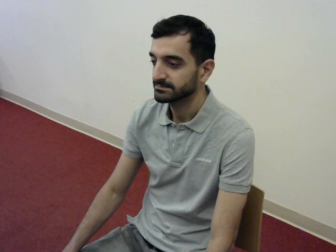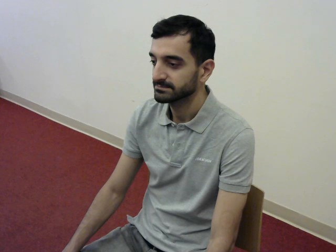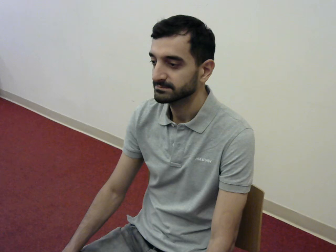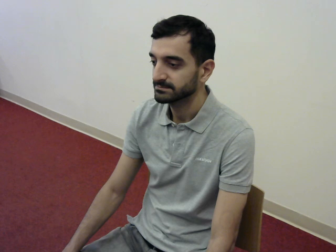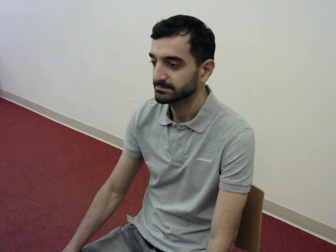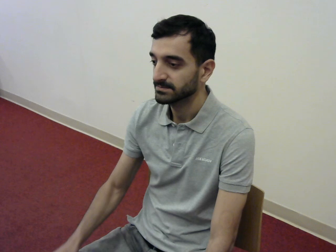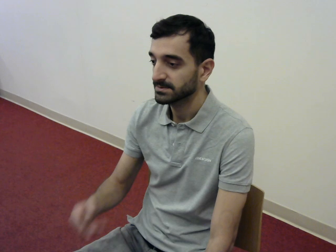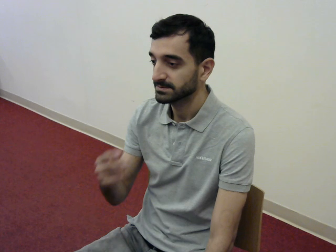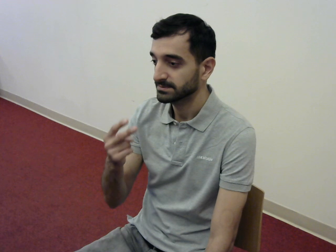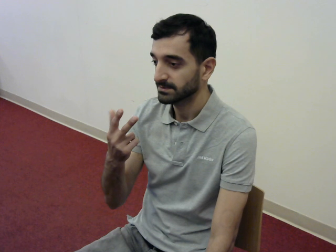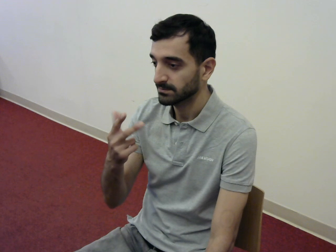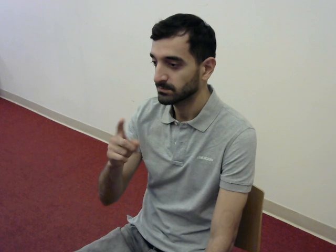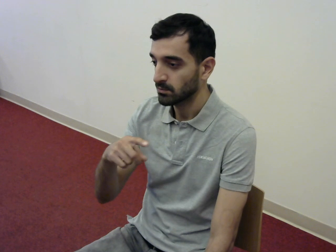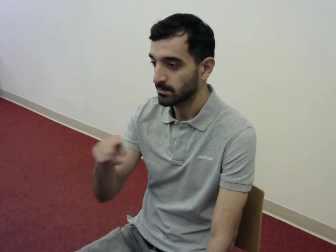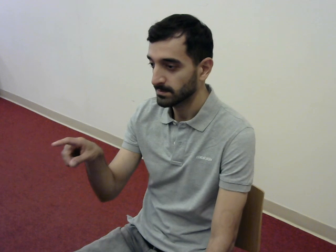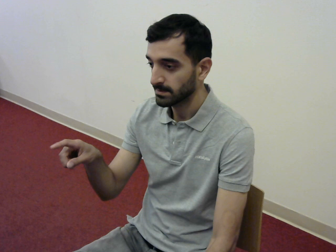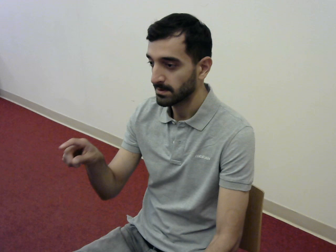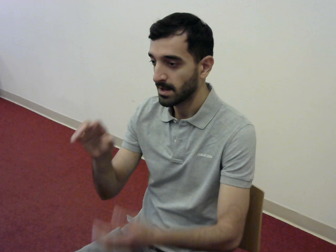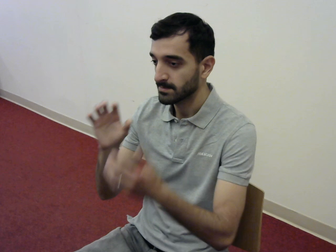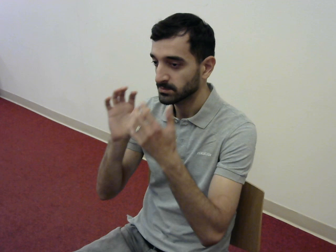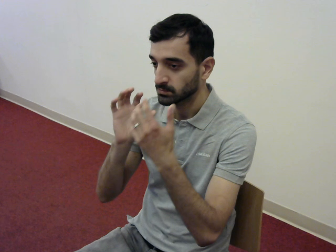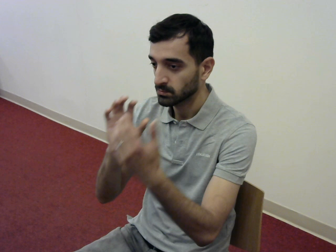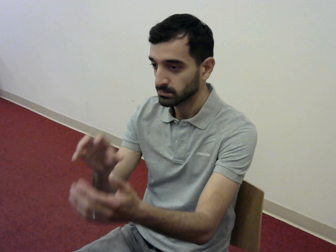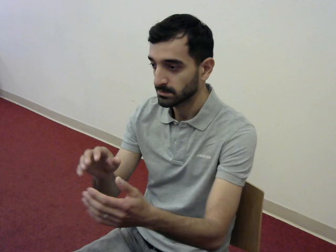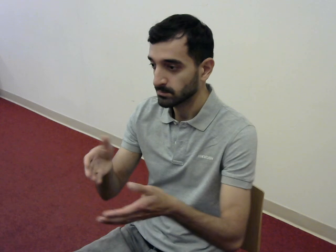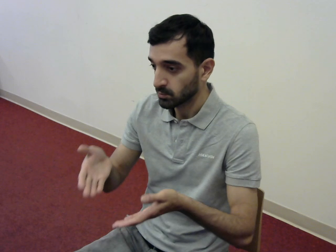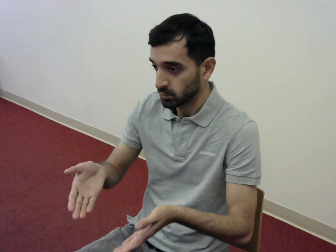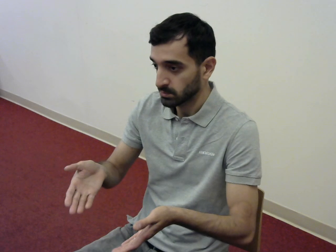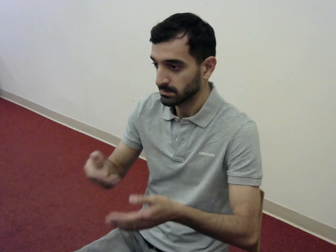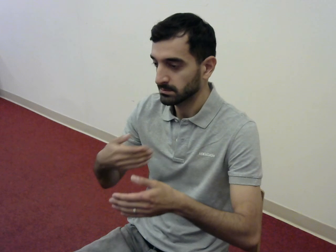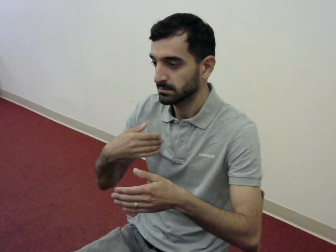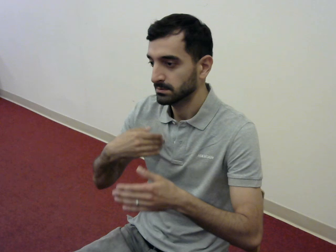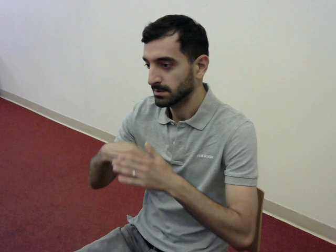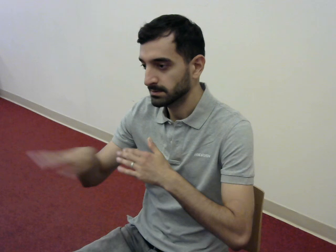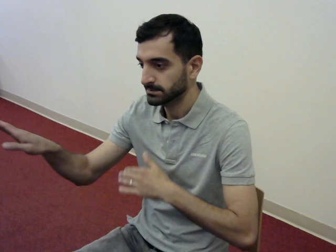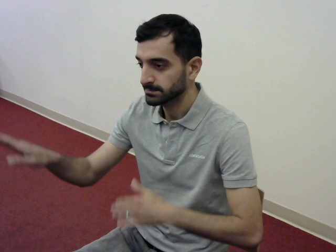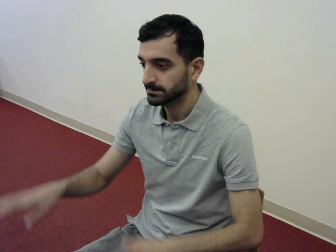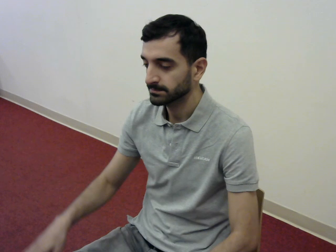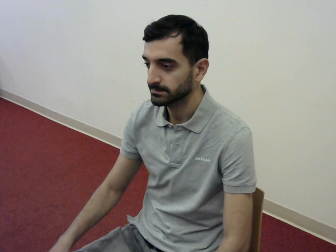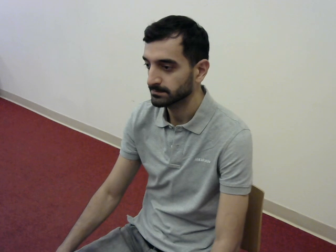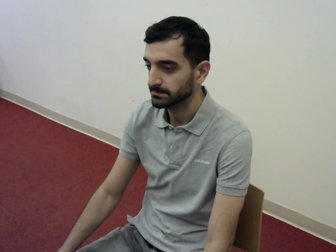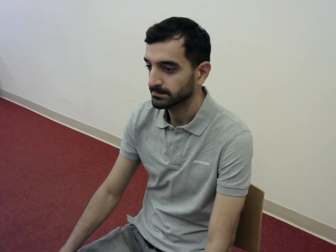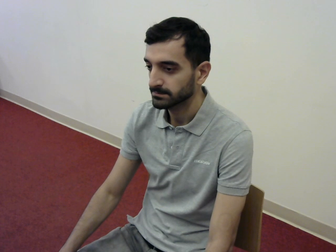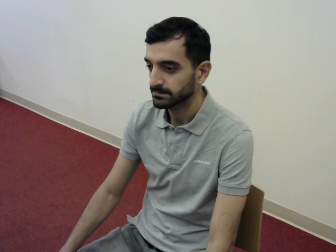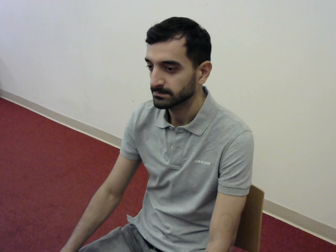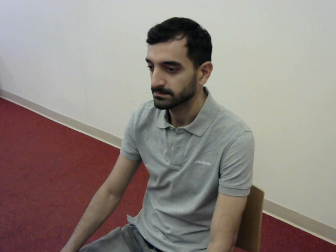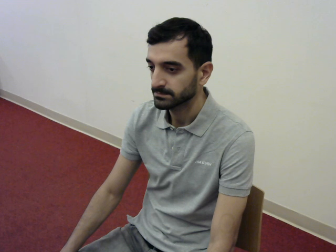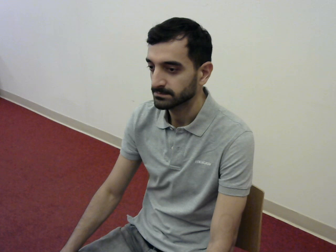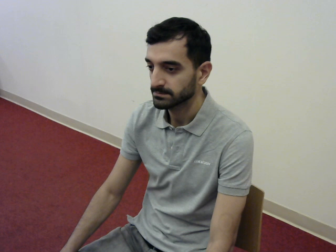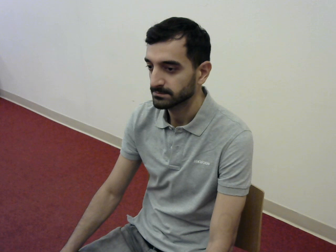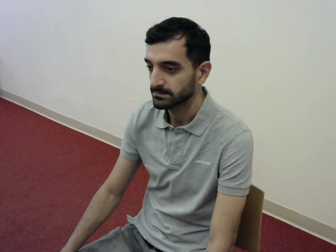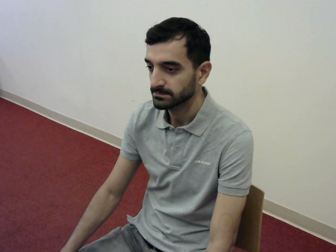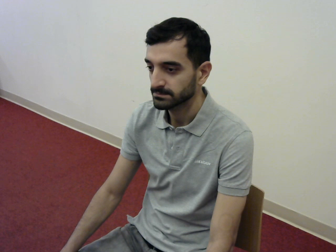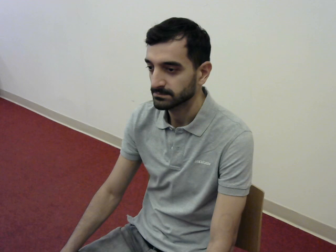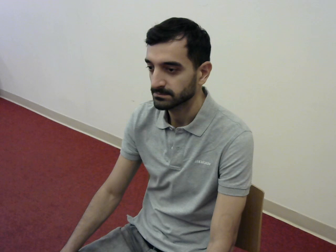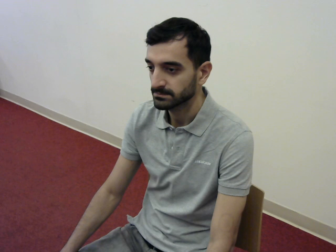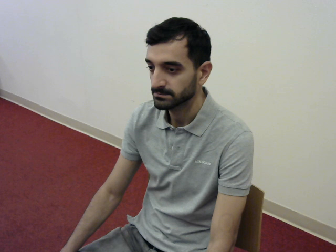23 saylı avtobus burdan keçir?